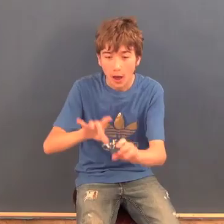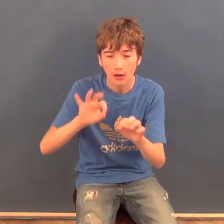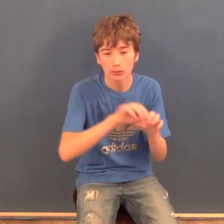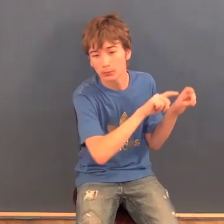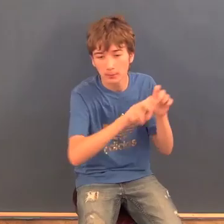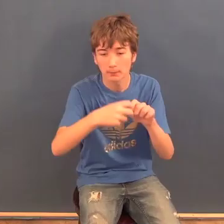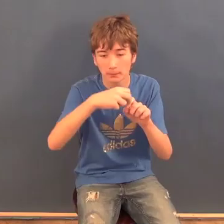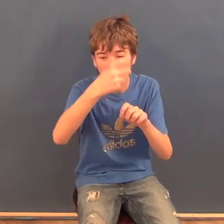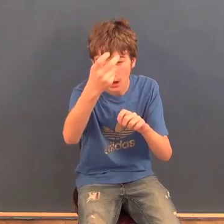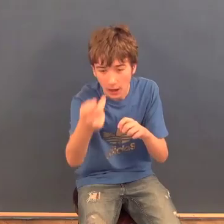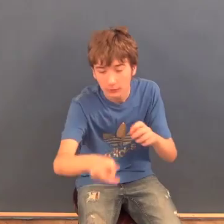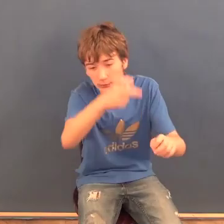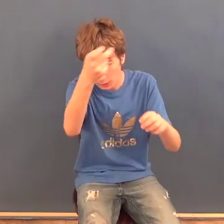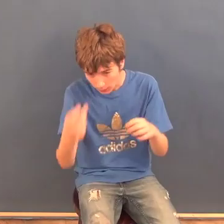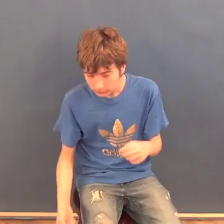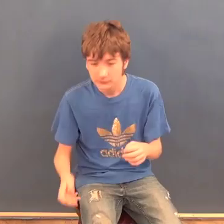Pies biegnie i spada ze skarpy.